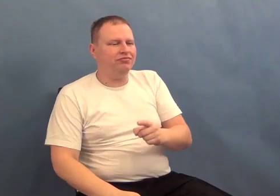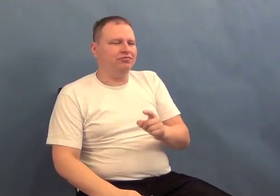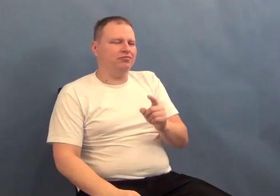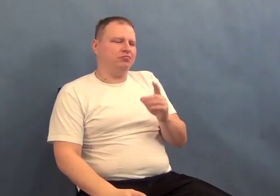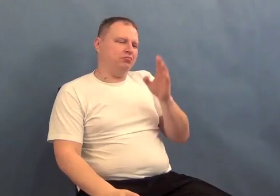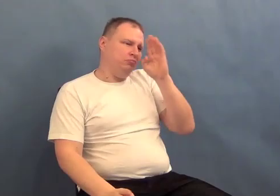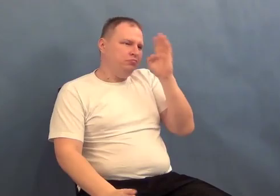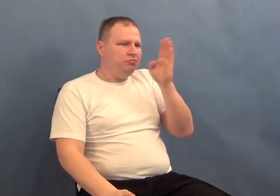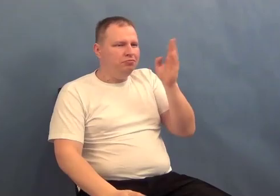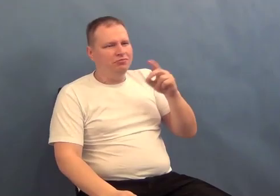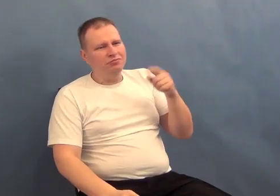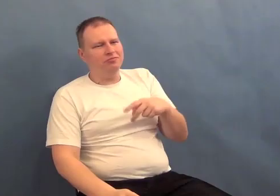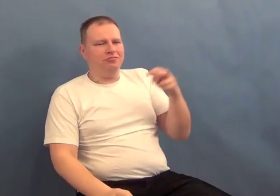Nieświadomy niczego mężczyzna zszedł na dół.